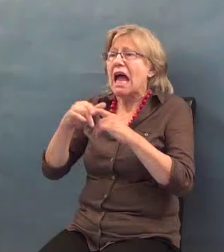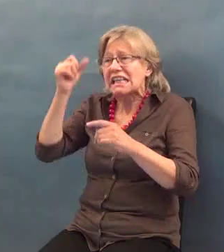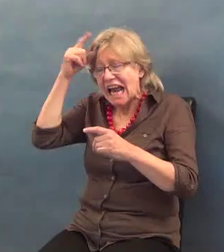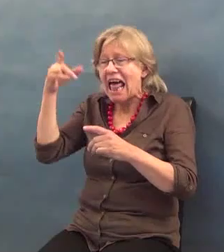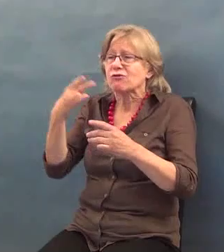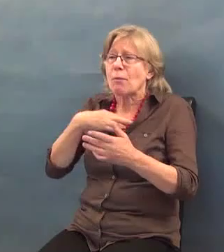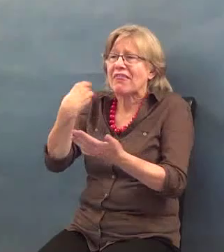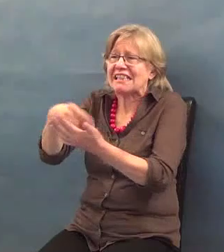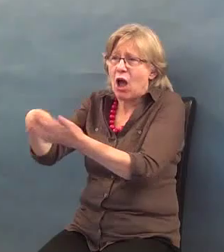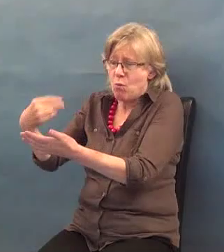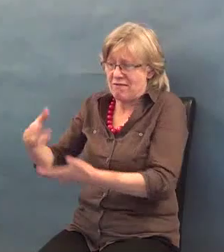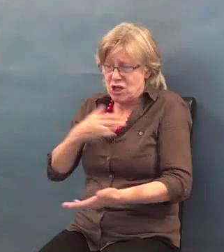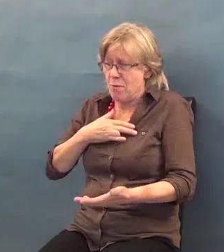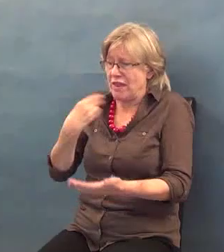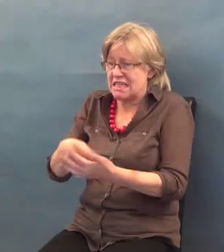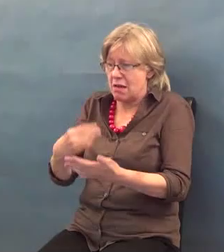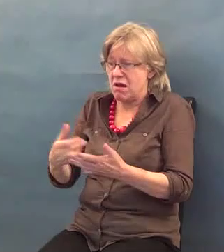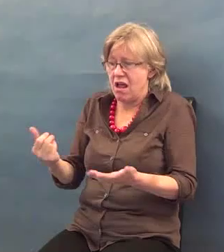Ale rano w sobotę robię zakupy.